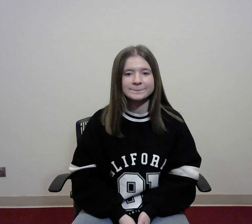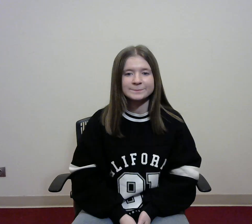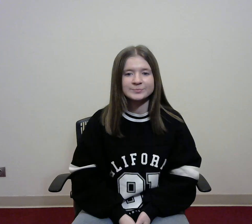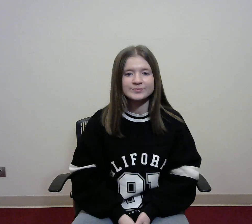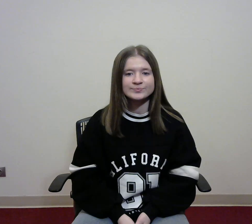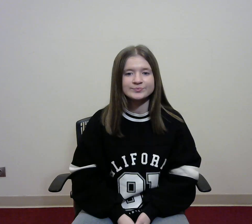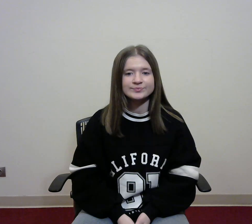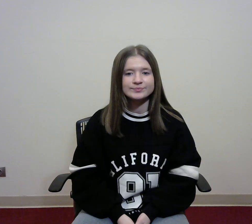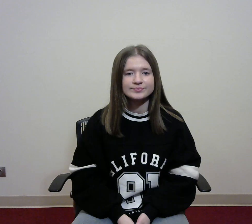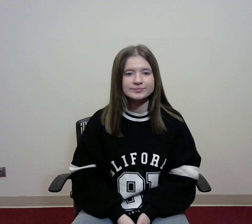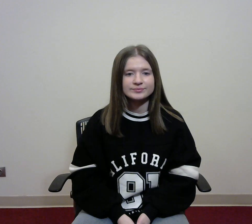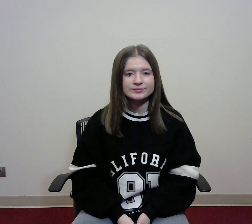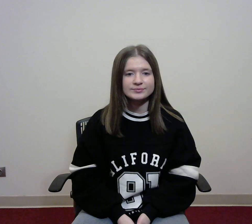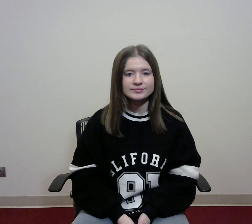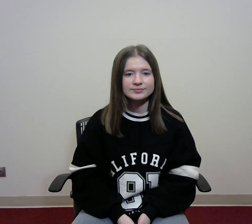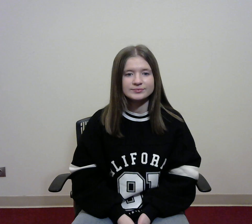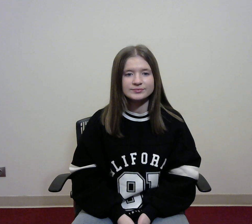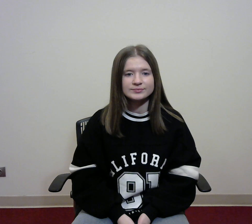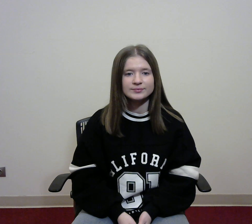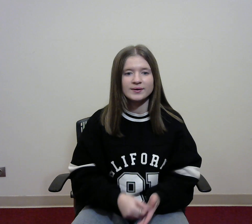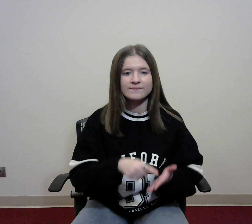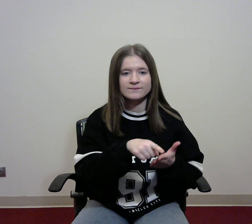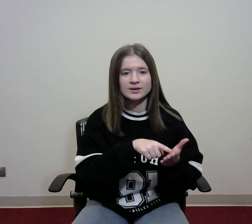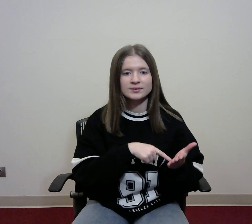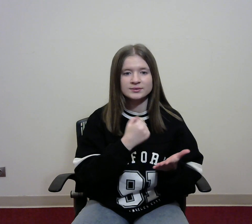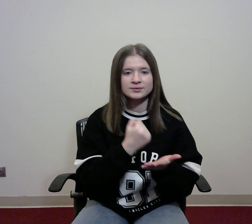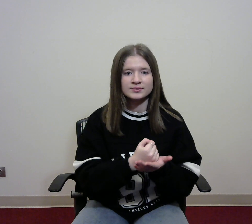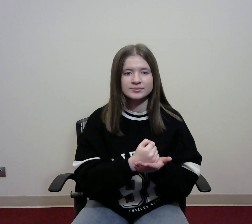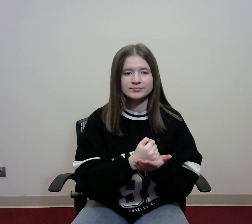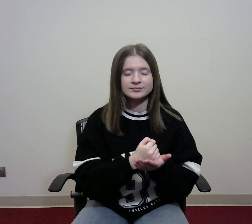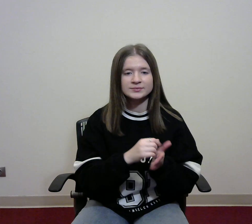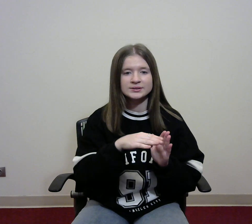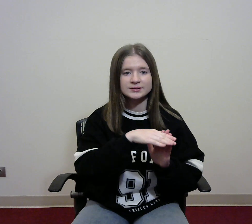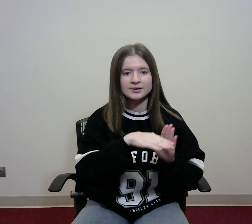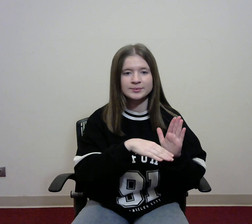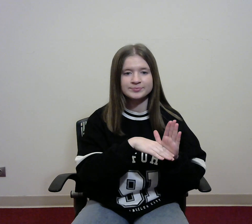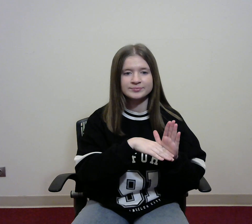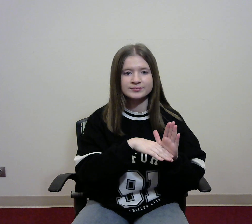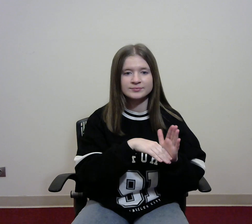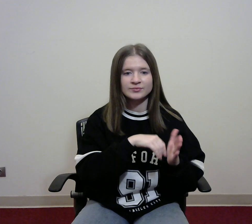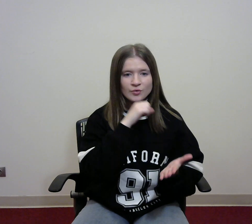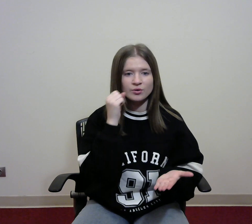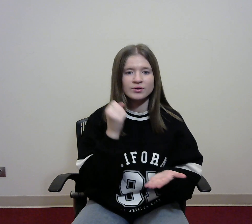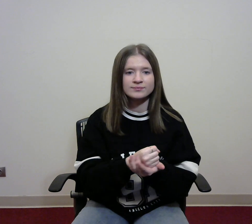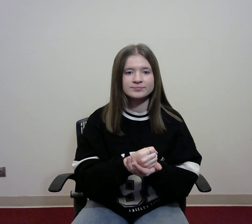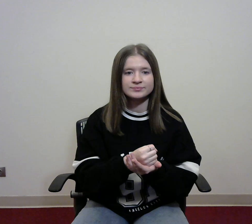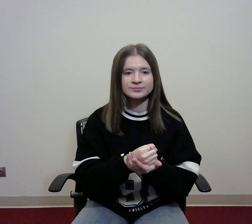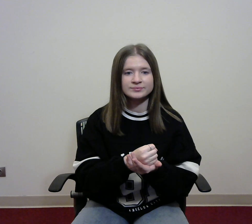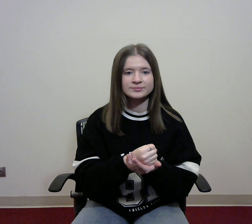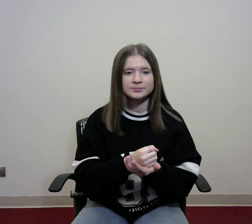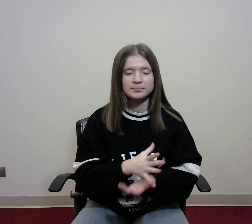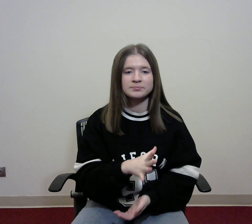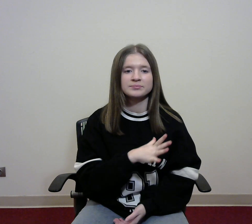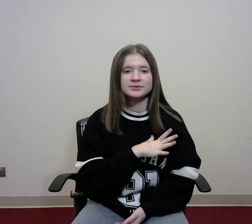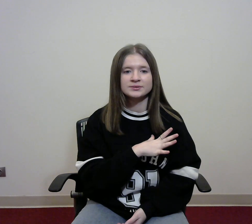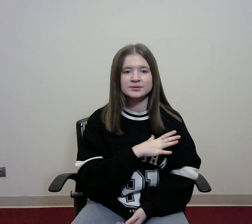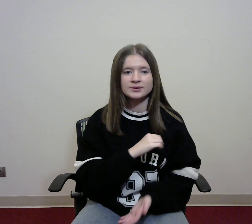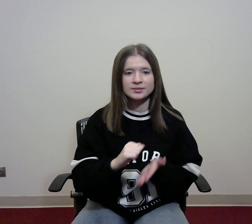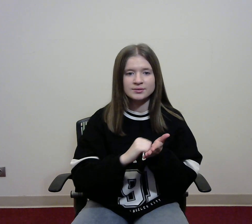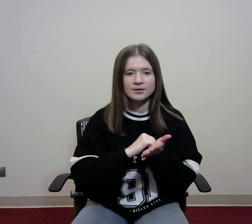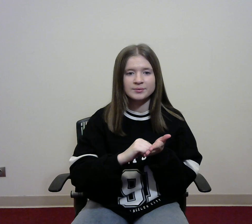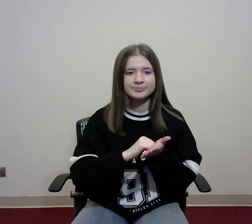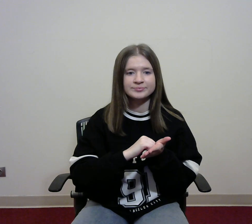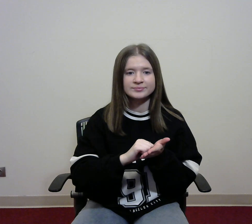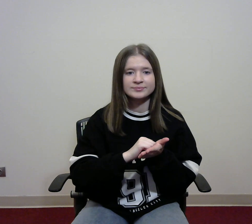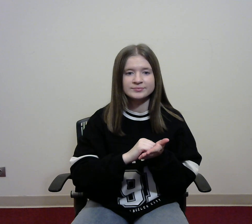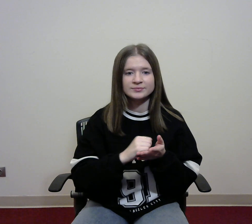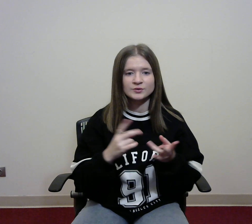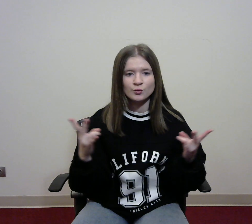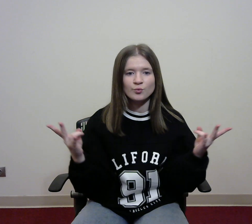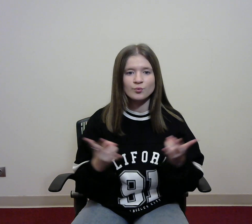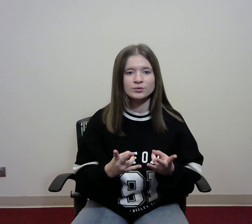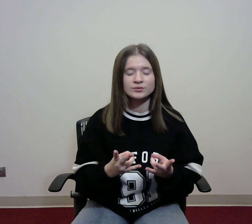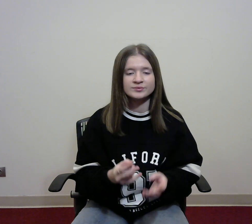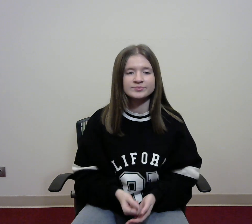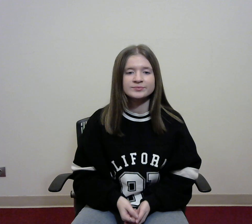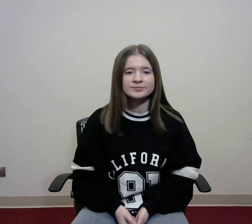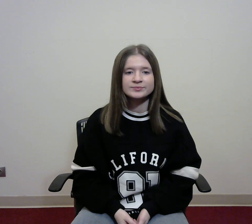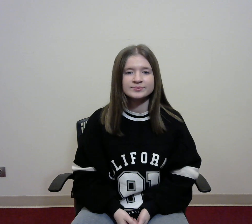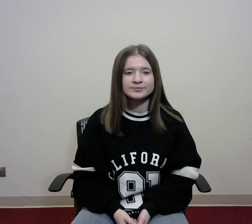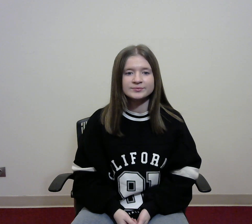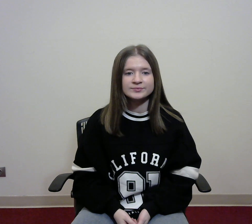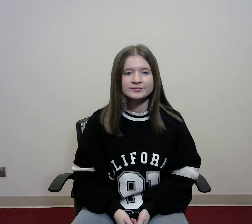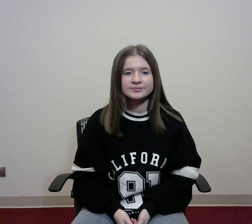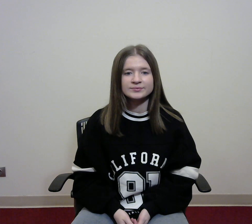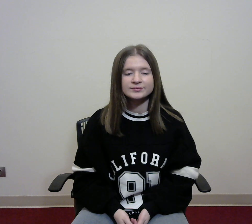Notarial qaydada təsdiq olunmuş sənədlər lazımdır